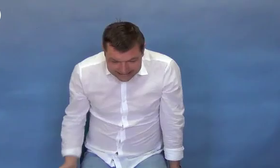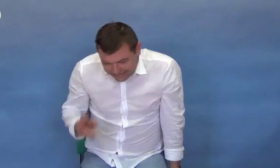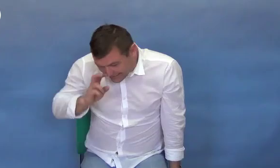Dokuczanie.